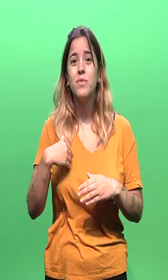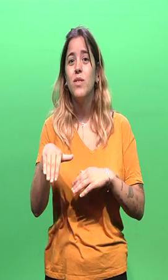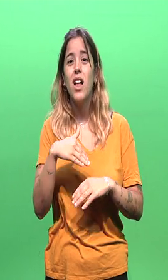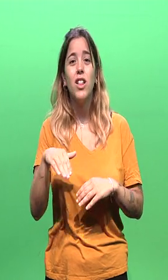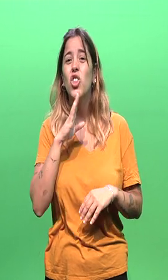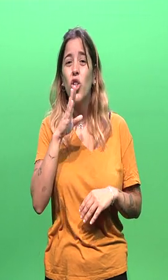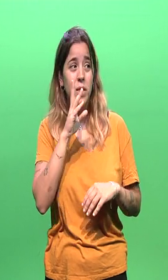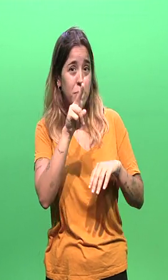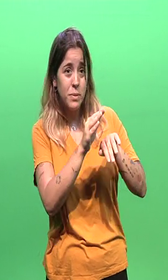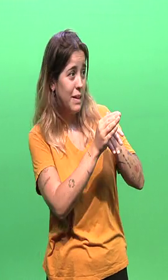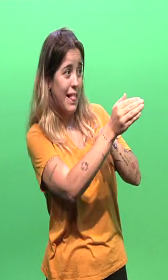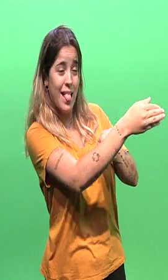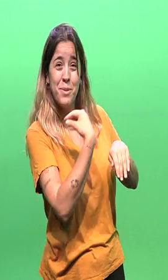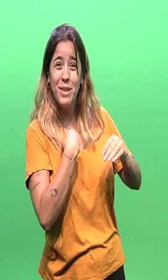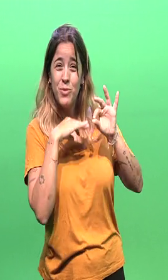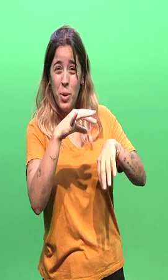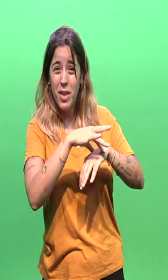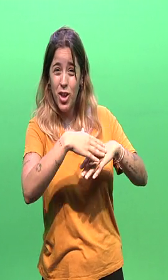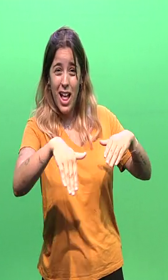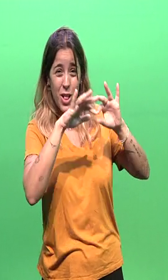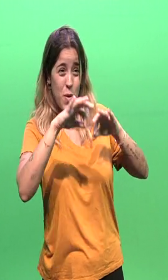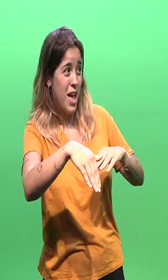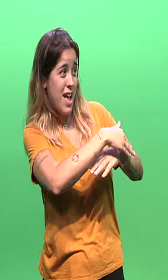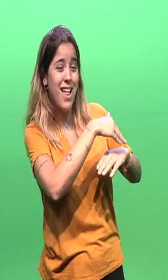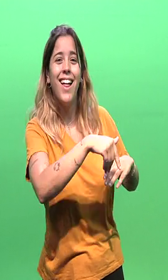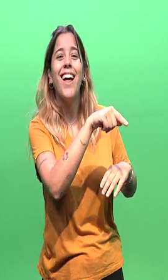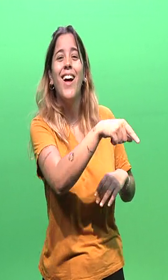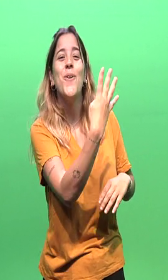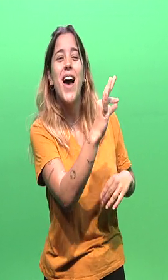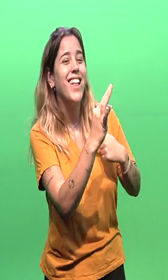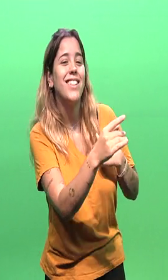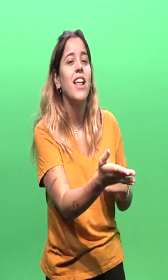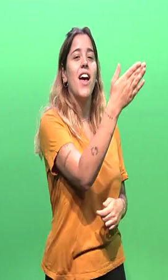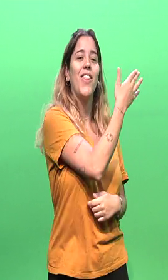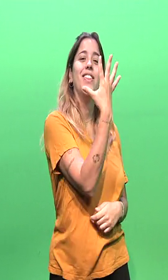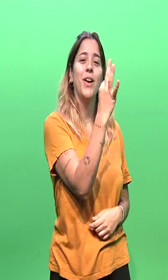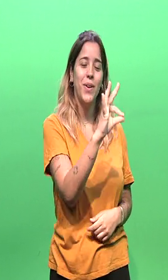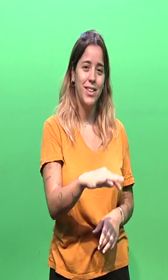La meva adreça és aquí al costat, al mateix carrer que el metge, però el número cinquanta.